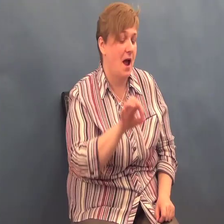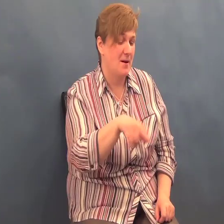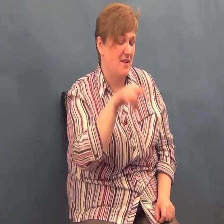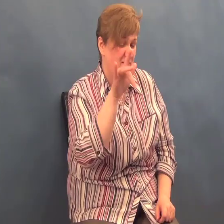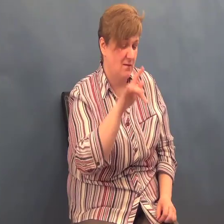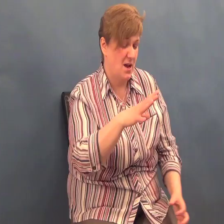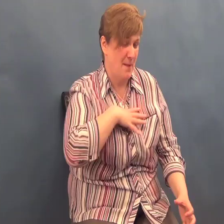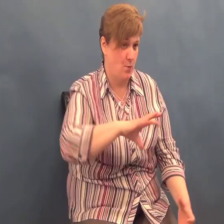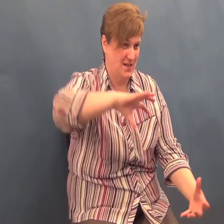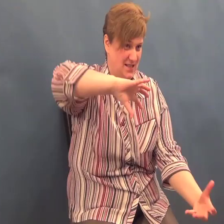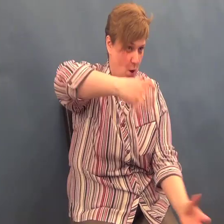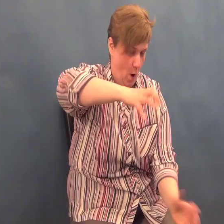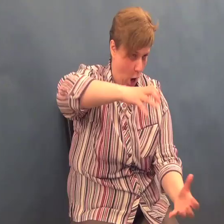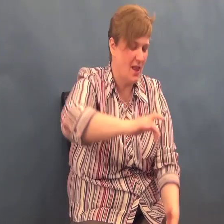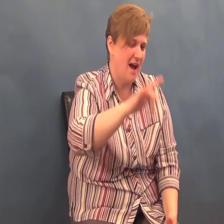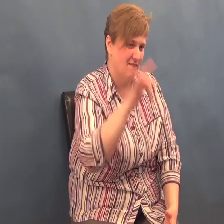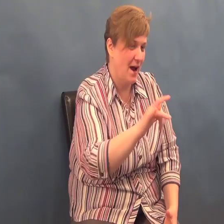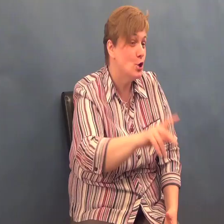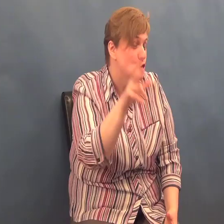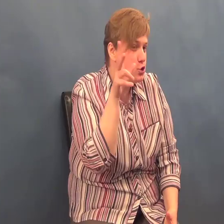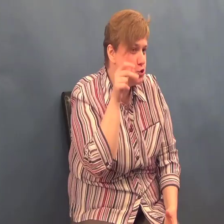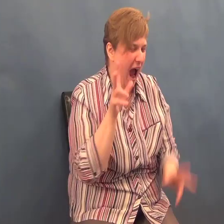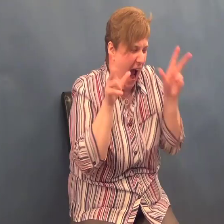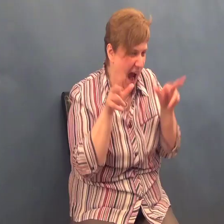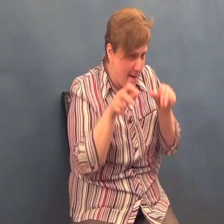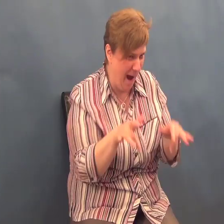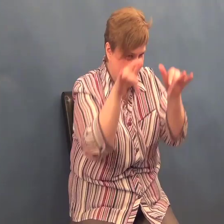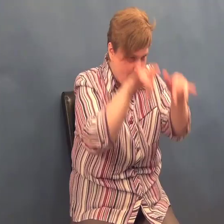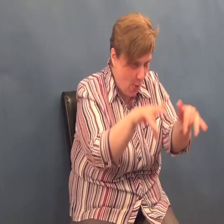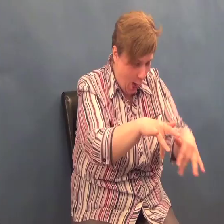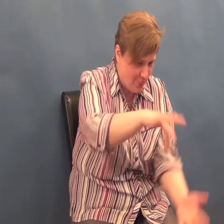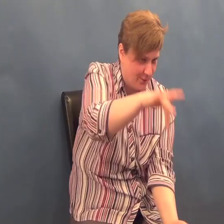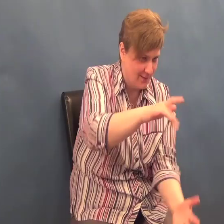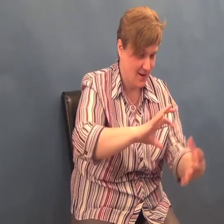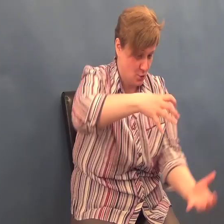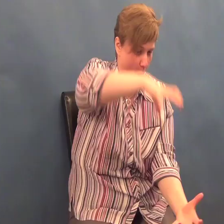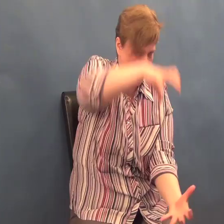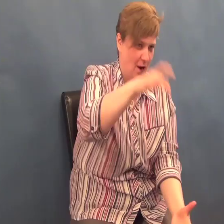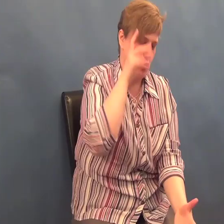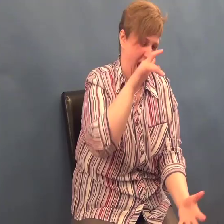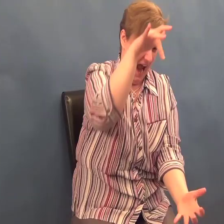W słoiku siedzi żaba. Żaba jest w środku, w słoiku.